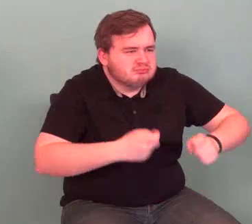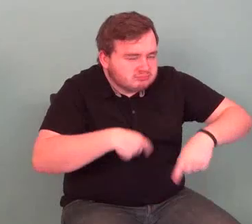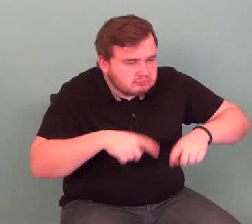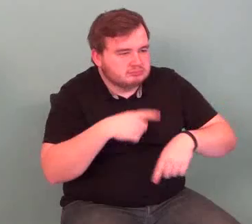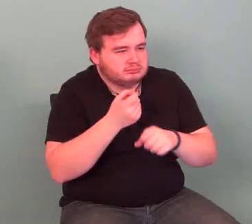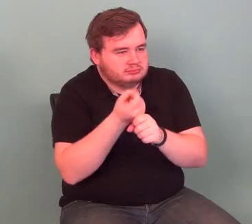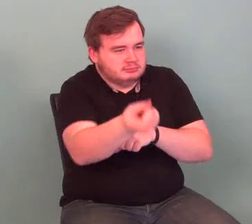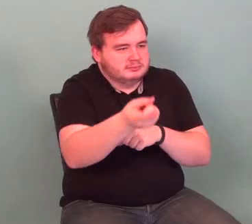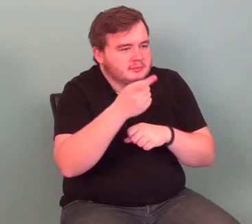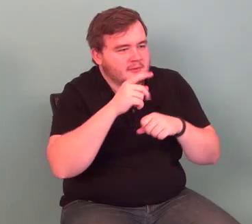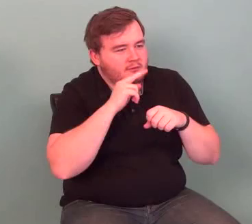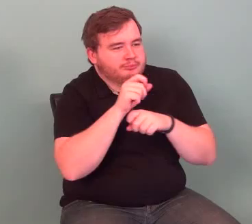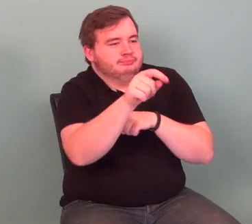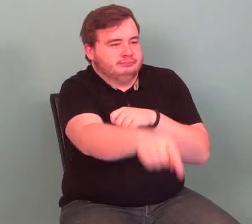Jeleń wrzuca go do wody.